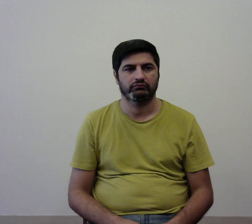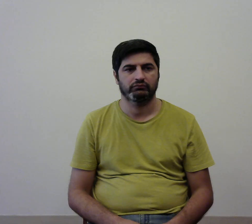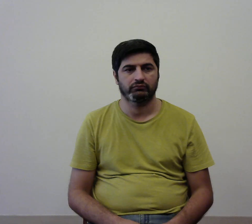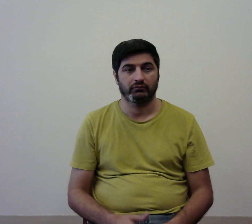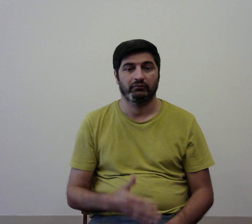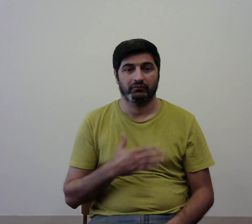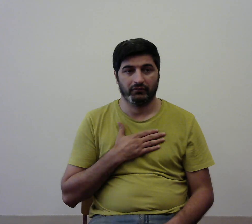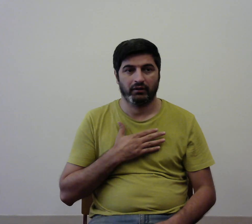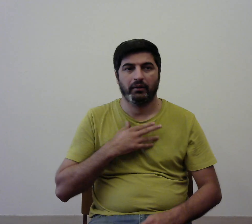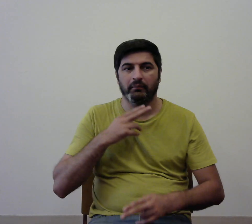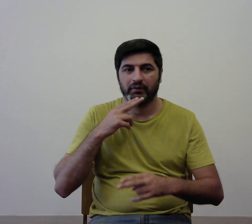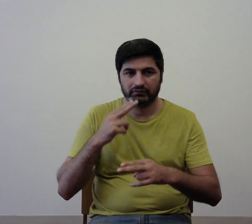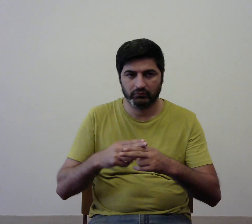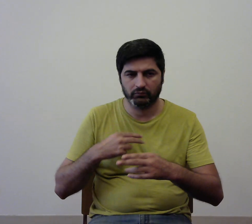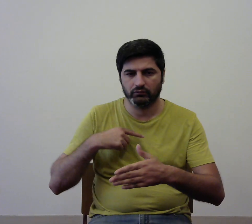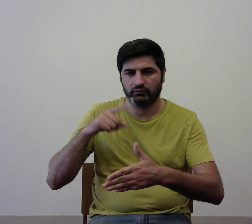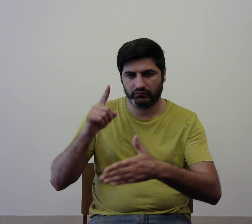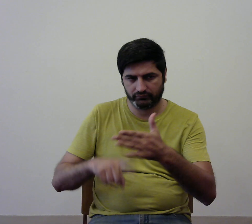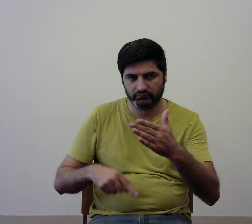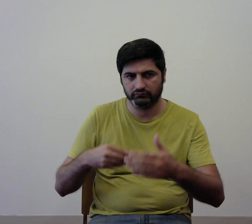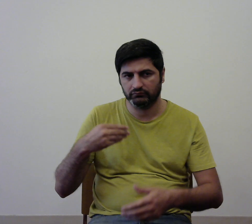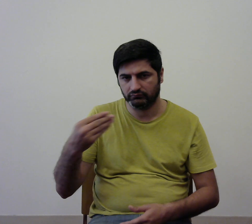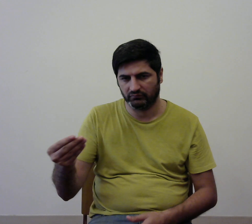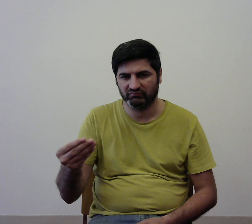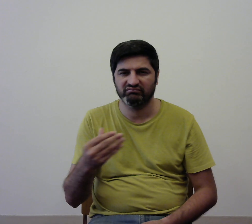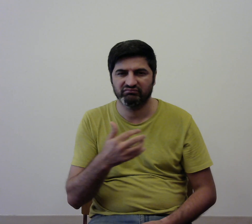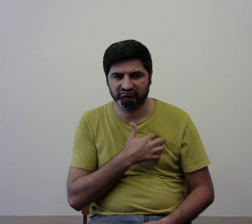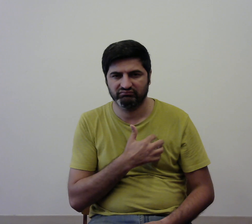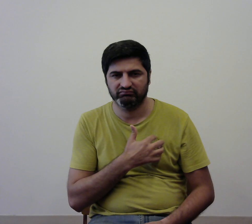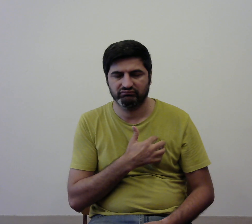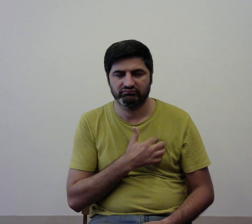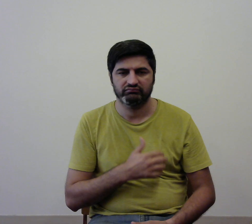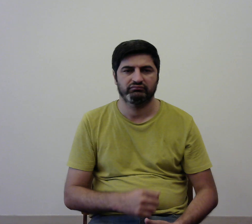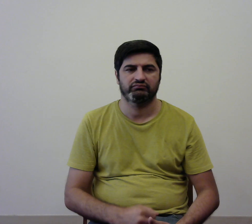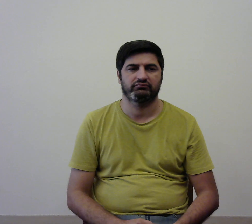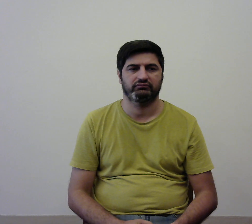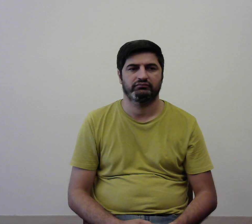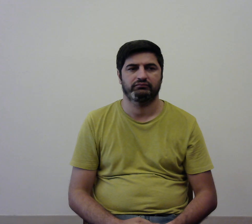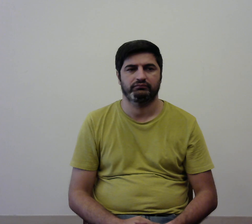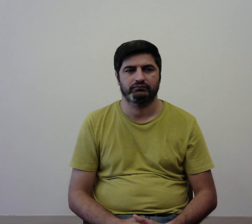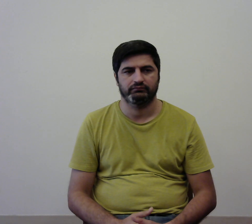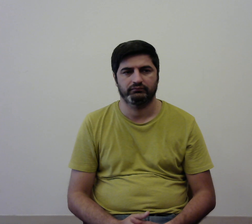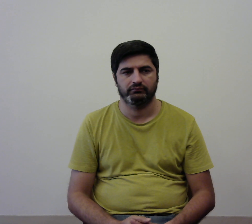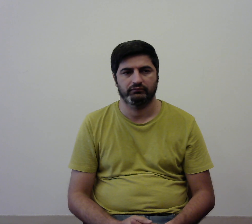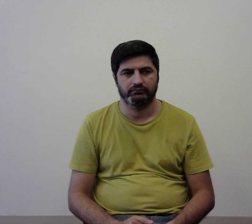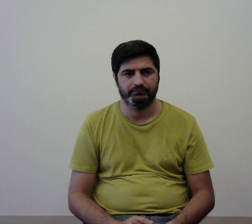Mən bacıma etibarnamə vermək istəyirəm